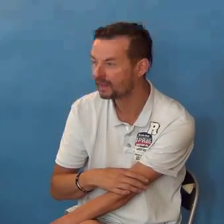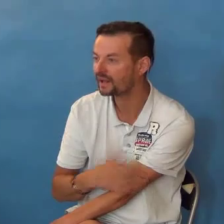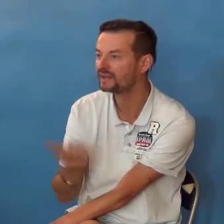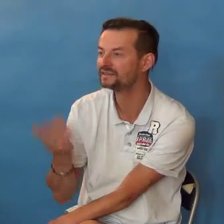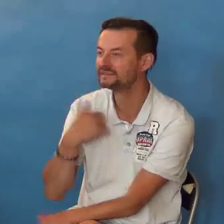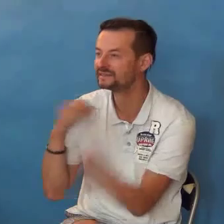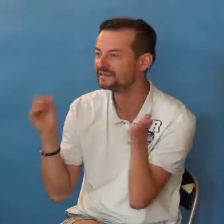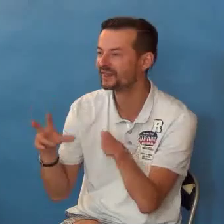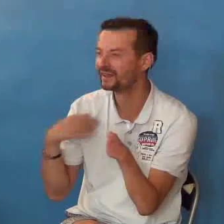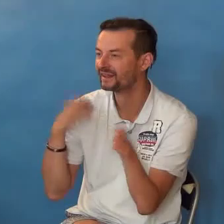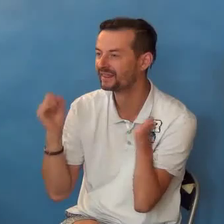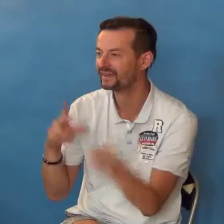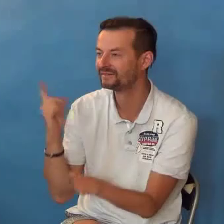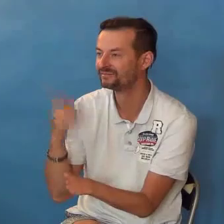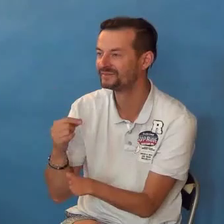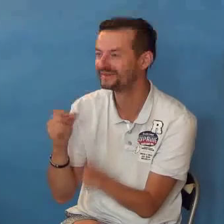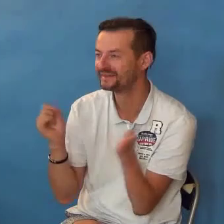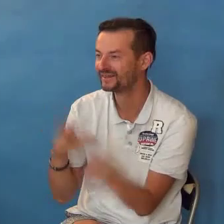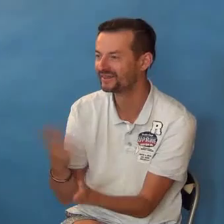Ja idę do kina.